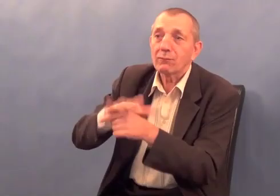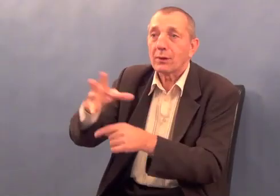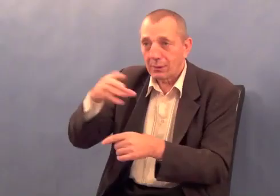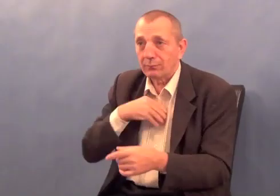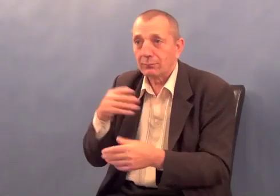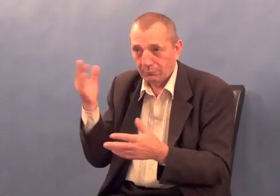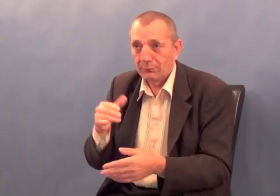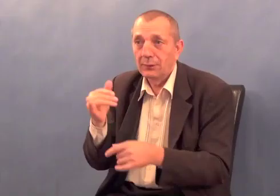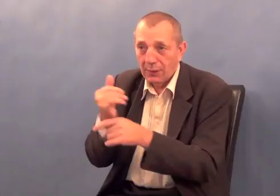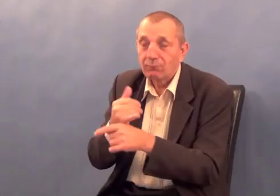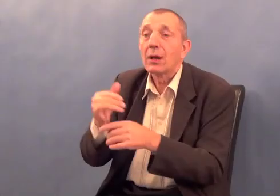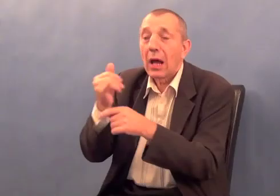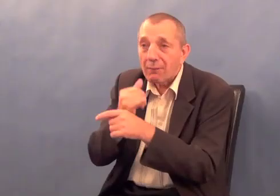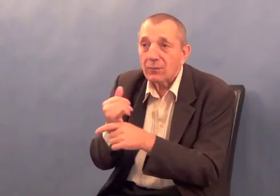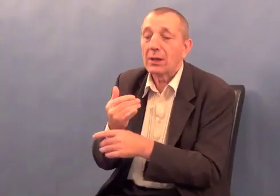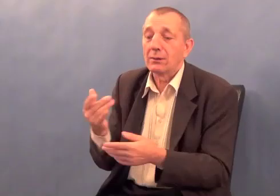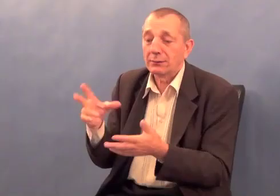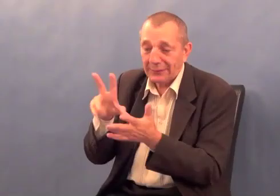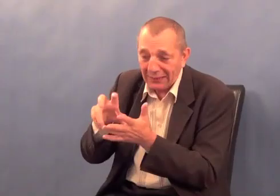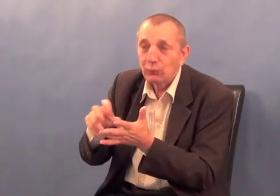Razem, dobrze, kawę w kawiarni, ciasto.